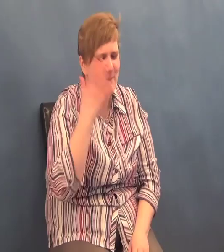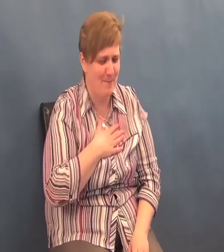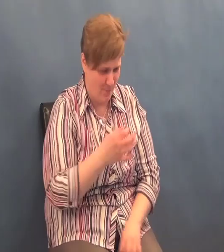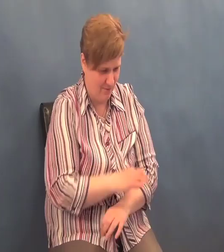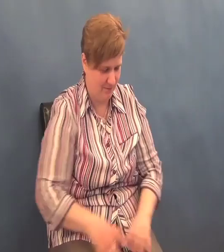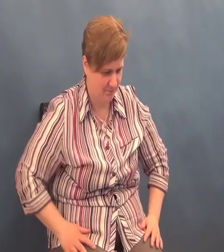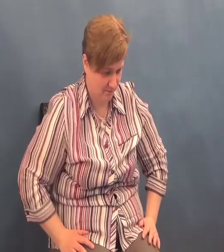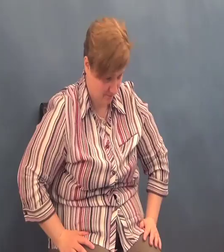Wiem, miałam to na studiach.